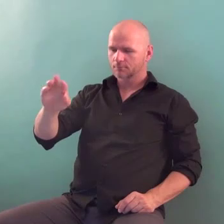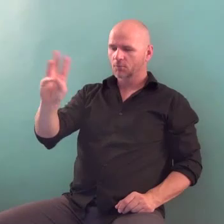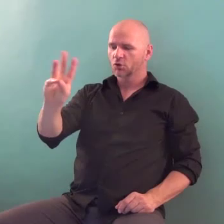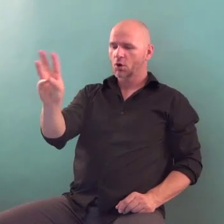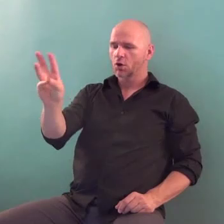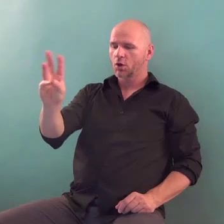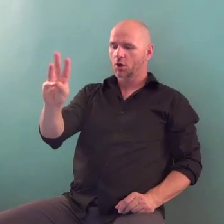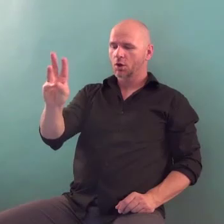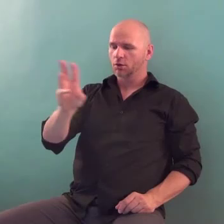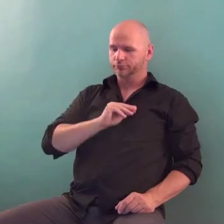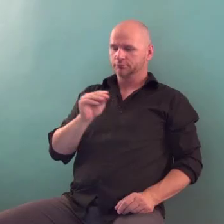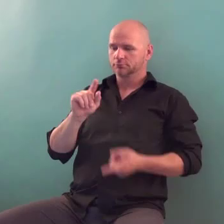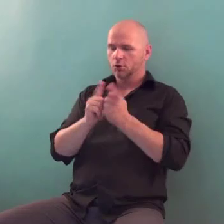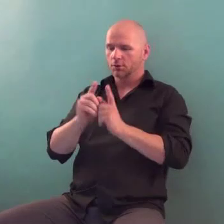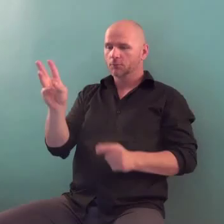We wtorek może być spotkanie.